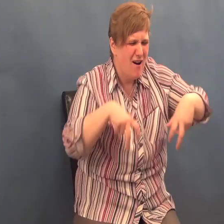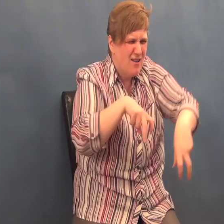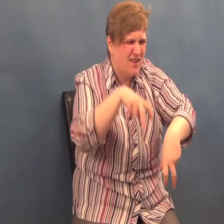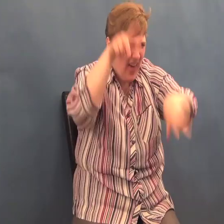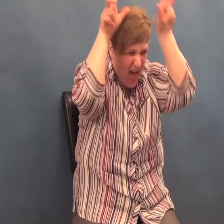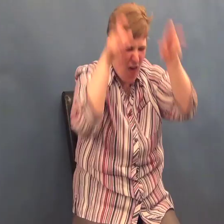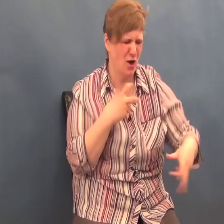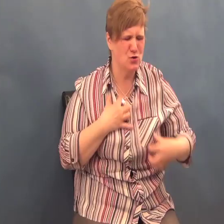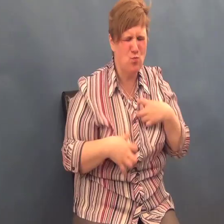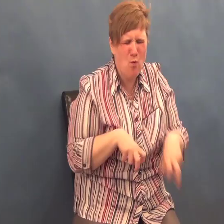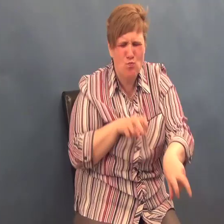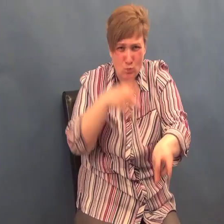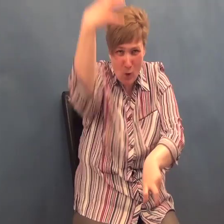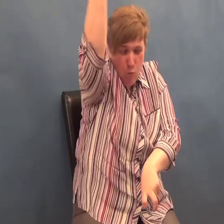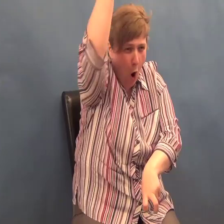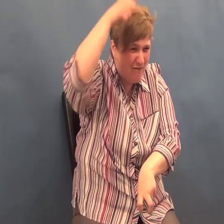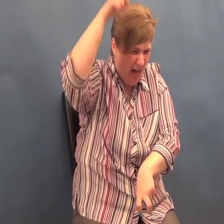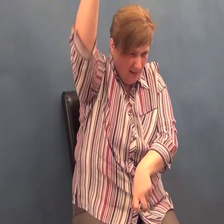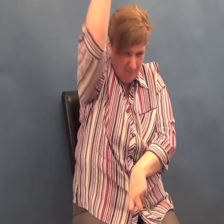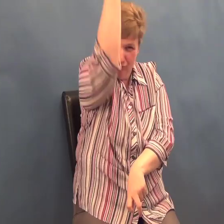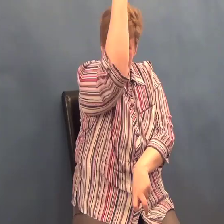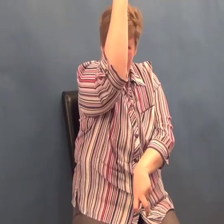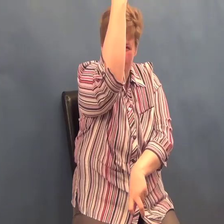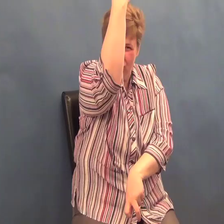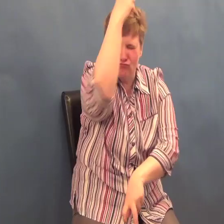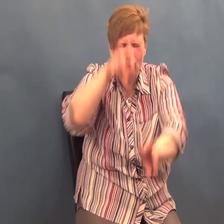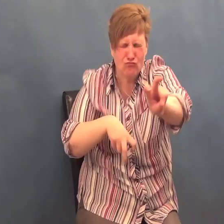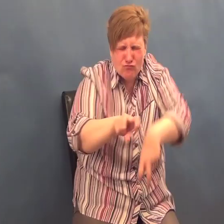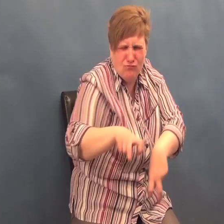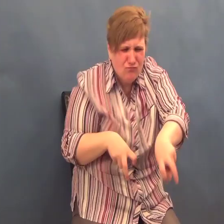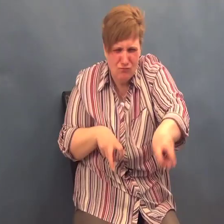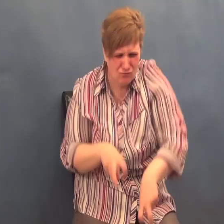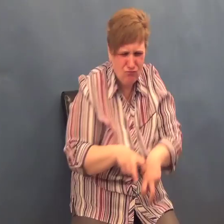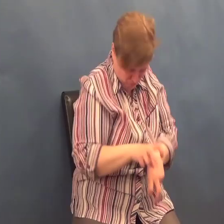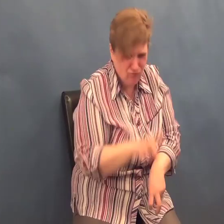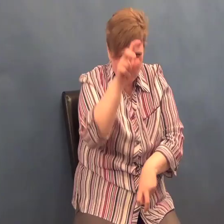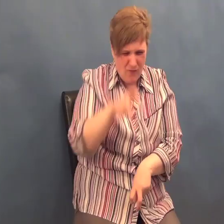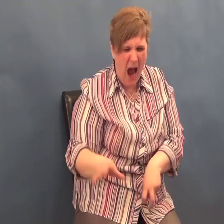Jeleń szedł zły z chłopcem na głowie.